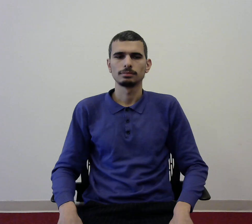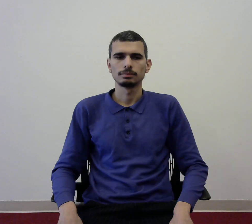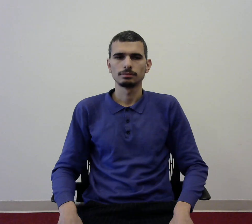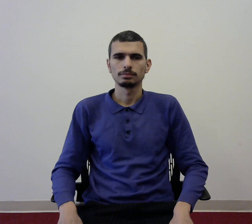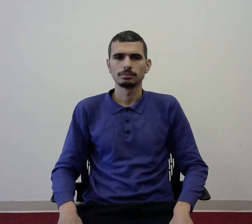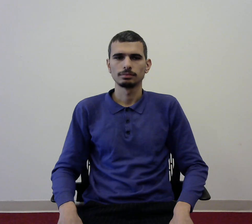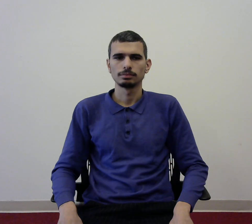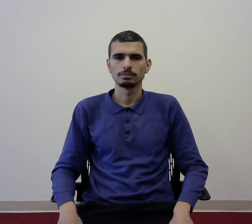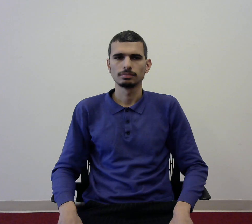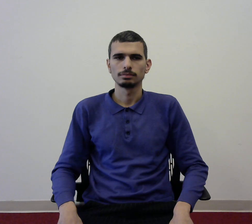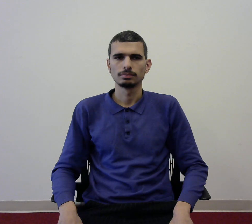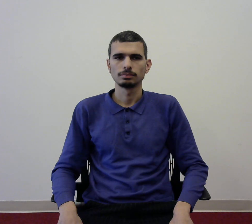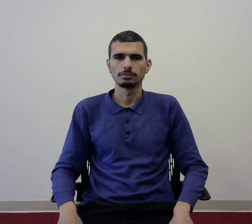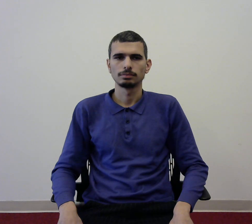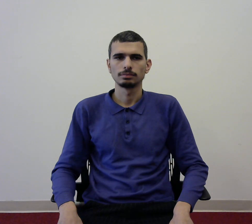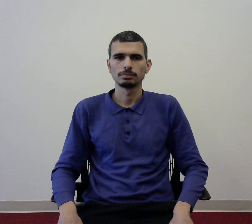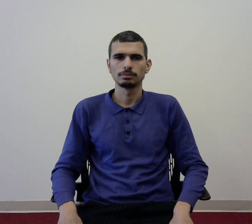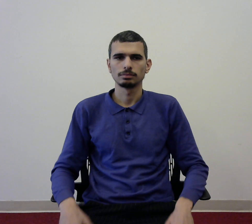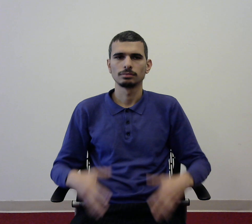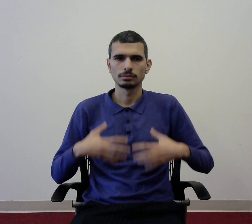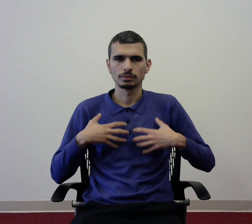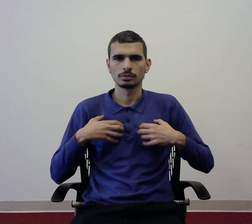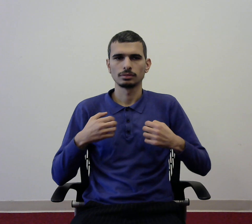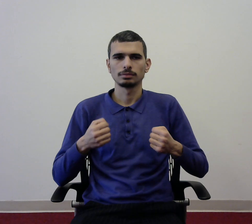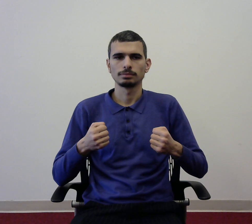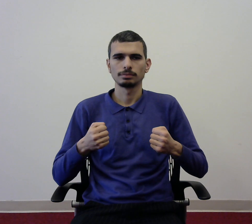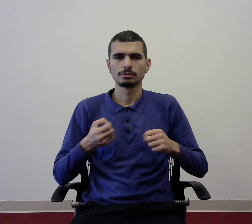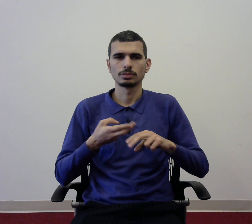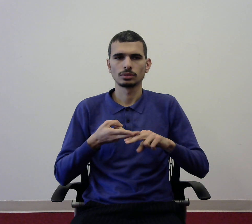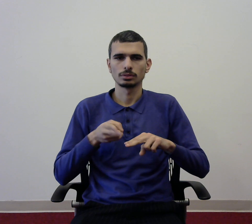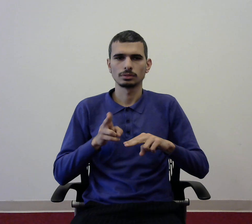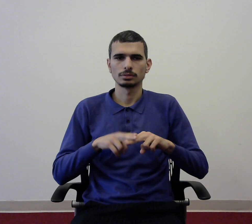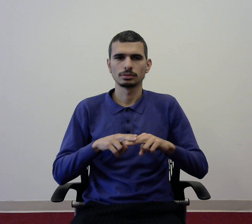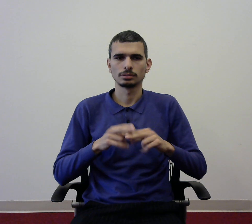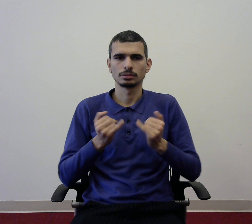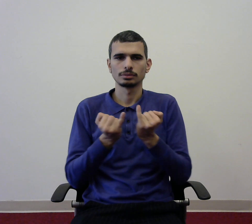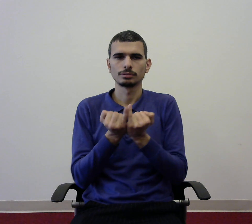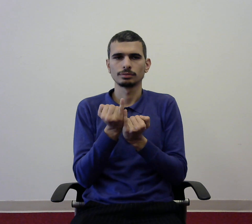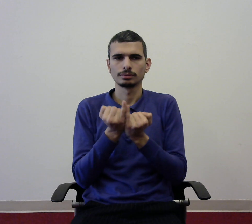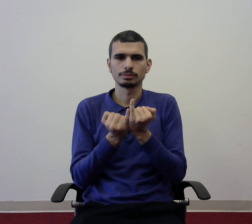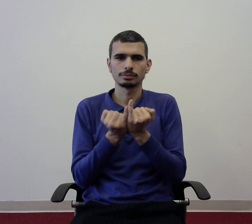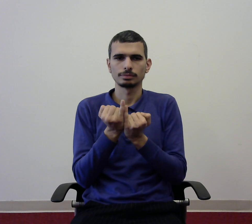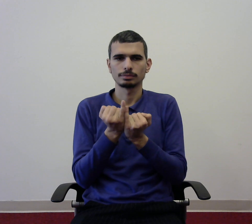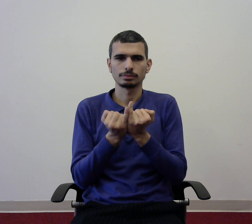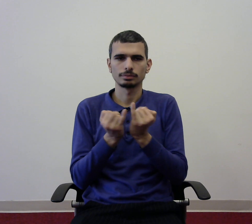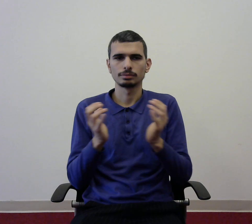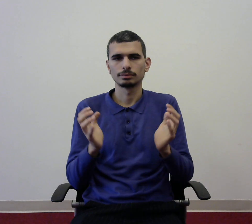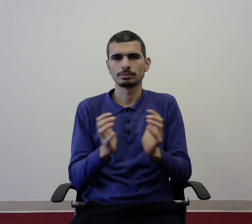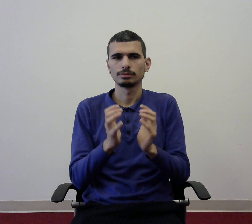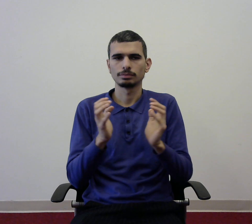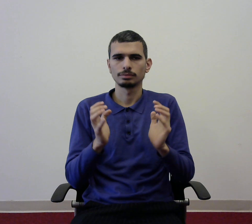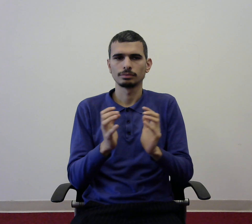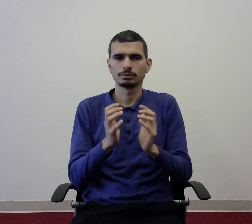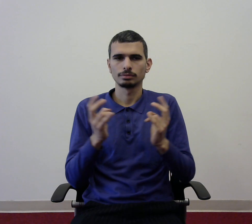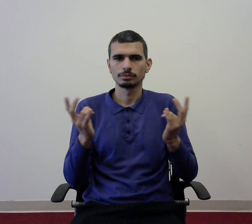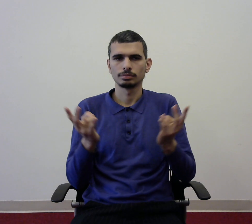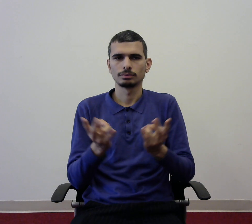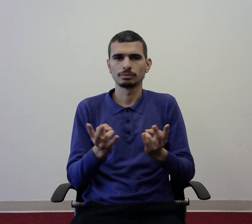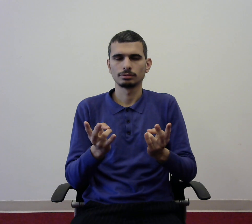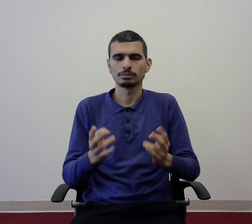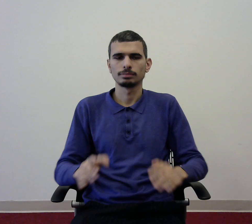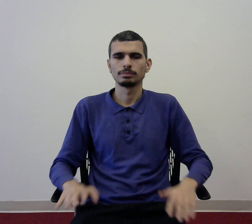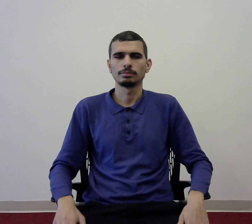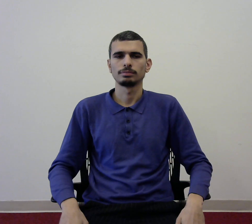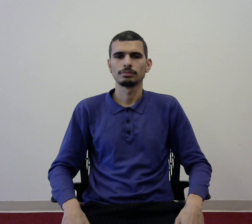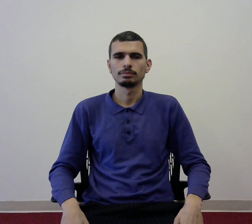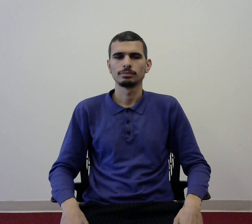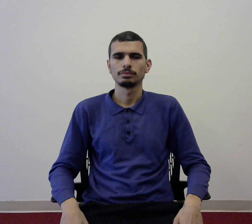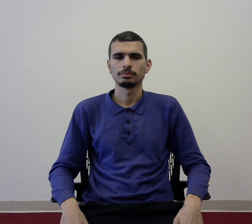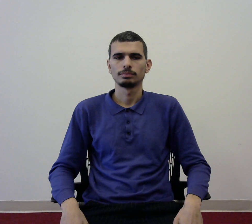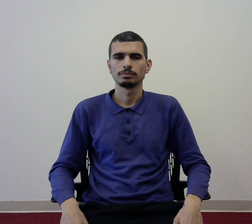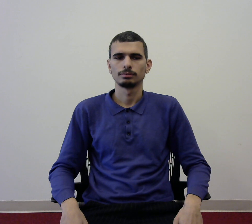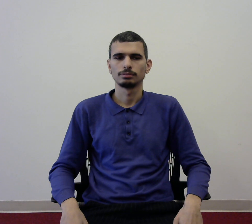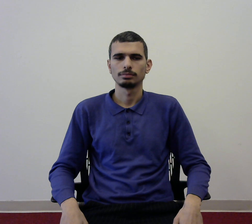Sağlamlığımız üçün bitkiləri qorumaq lazımdır